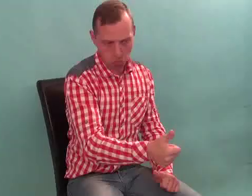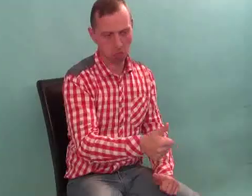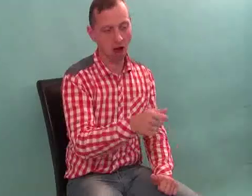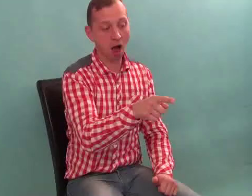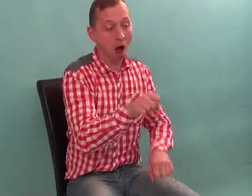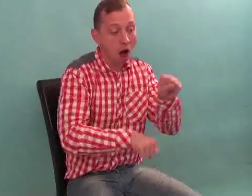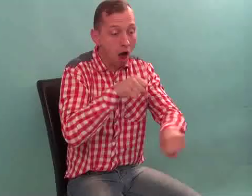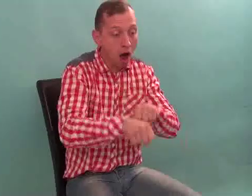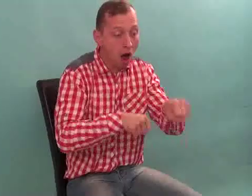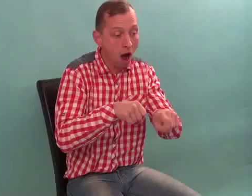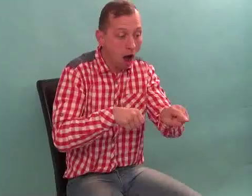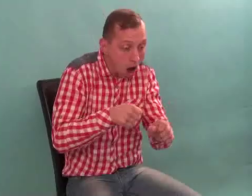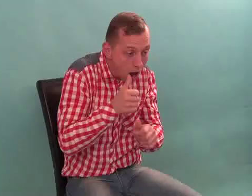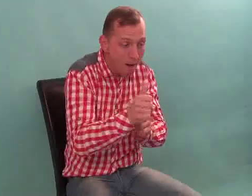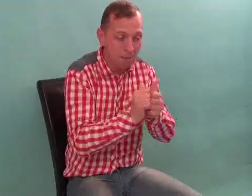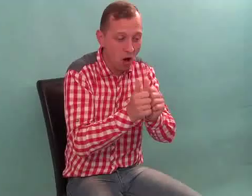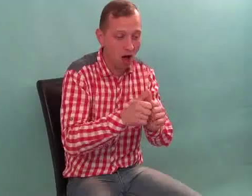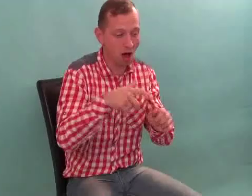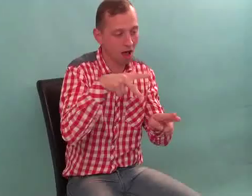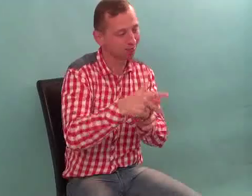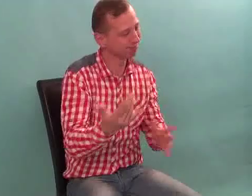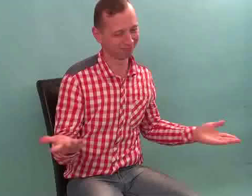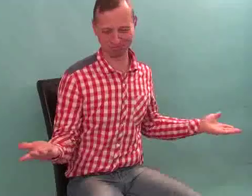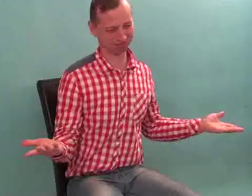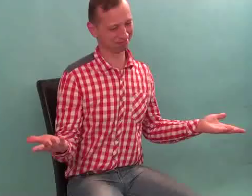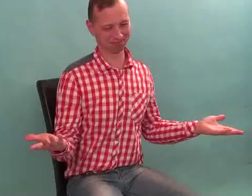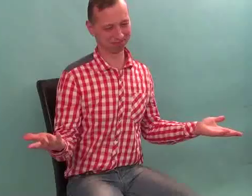Ktoś jedzie sportowym rowerem i do tego koń nie pasuje.